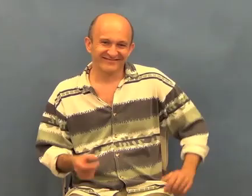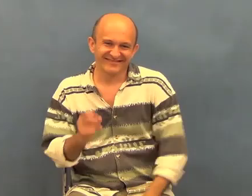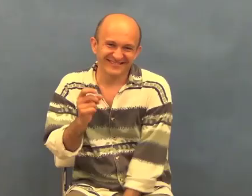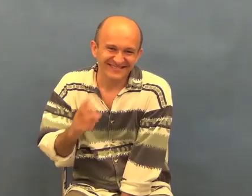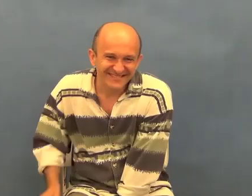Tak.